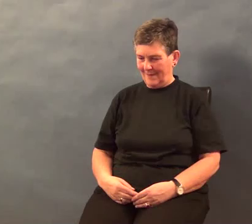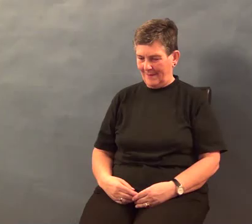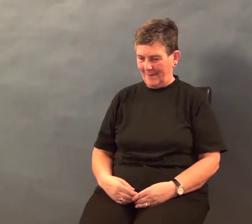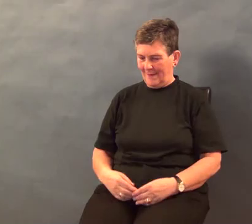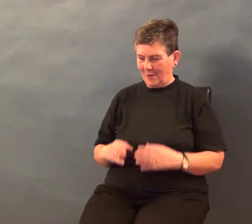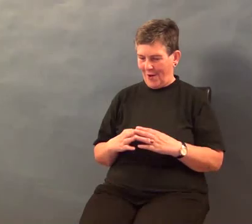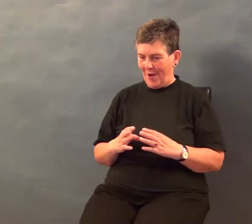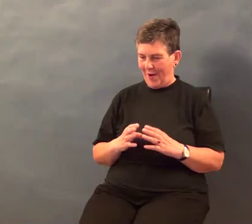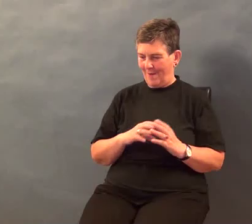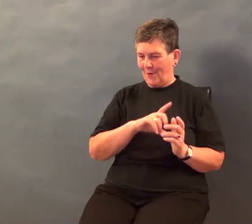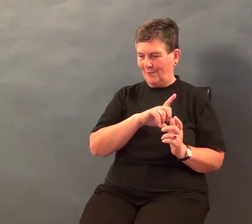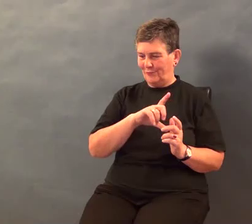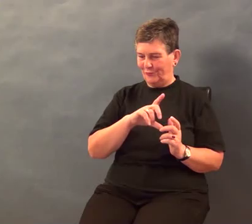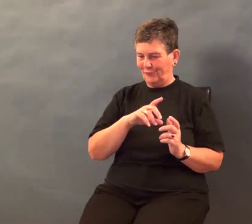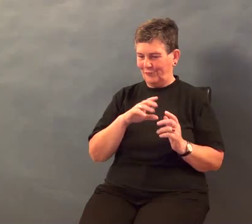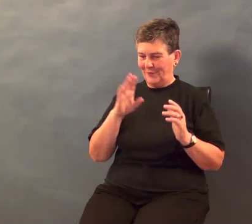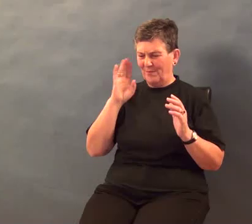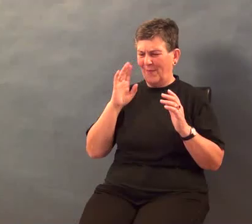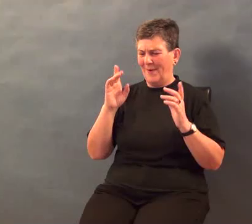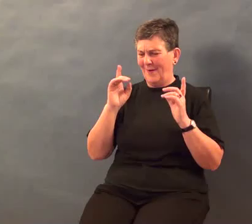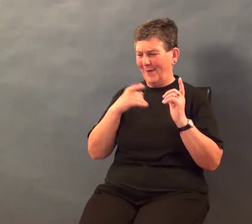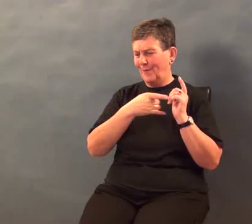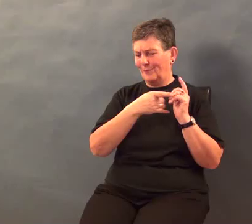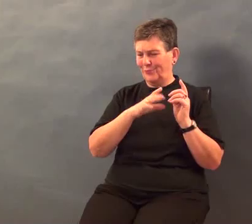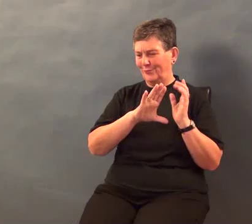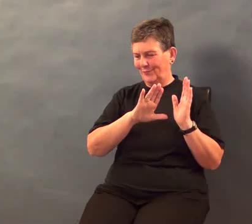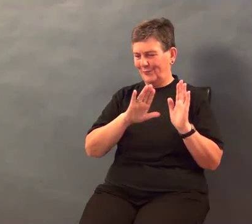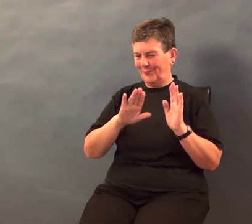Domy stoją obok siebie.